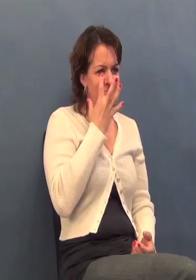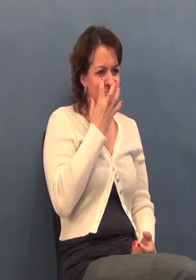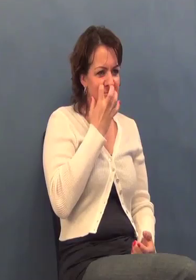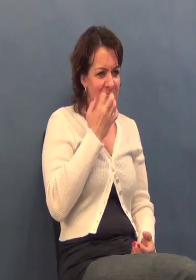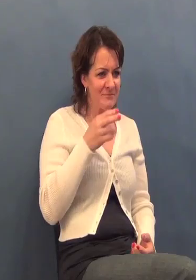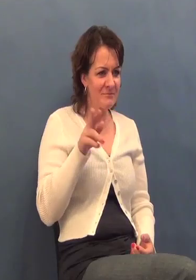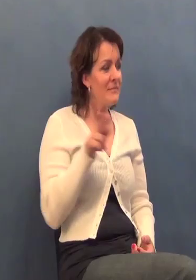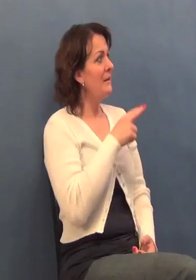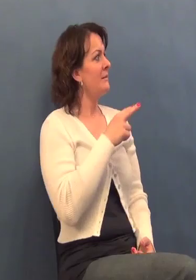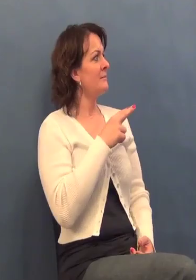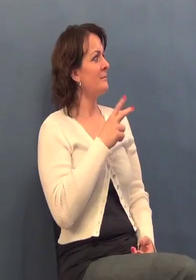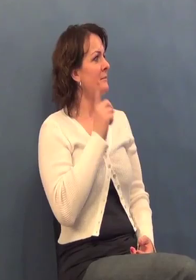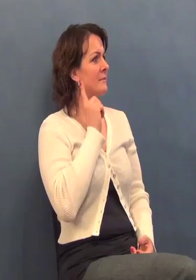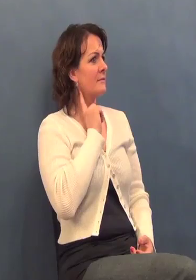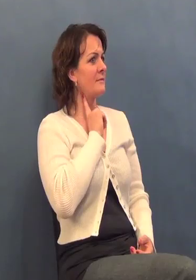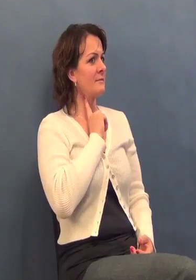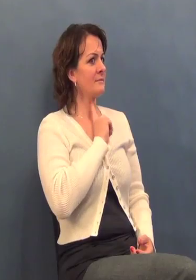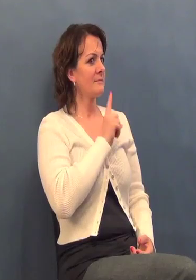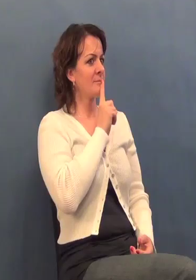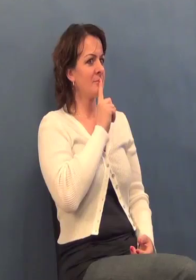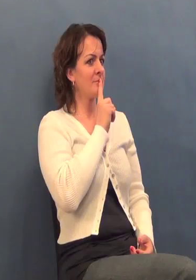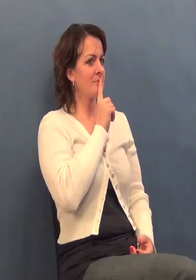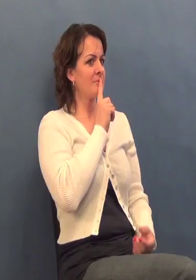A Charlie odwraca się i jest zmieszany.